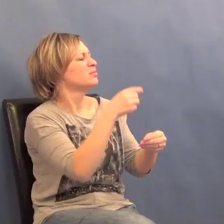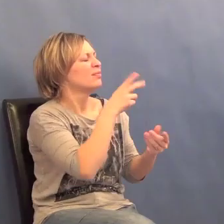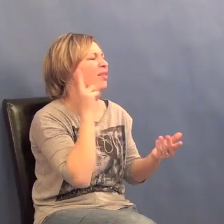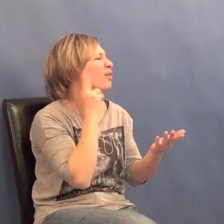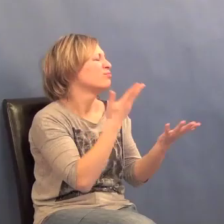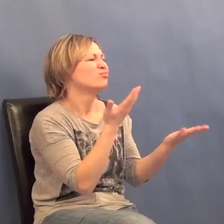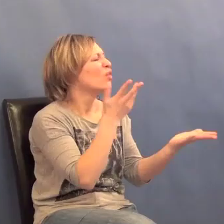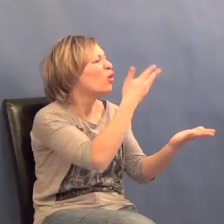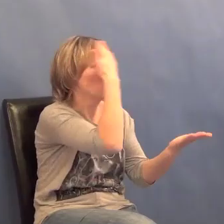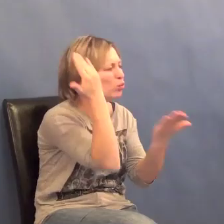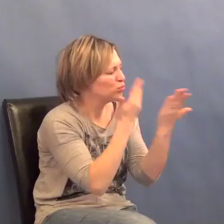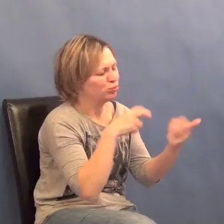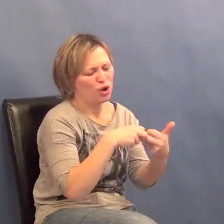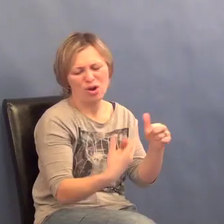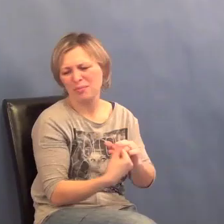Głusi nie radzą, nie umieją czytać, to jest problem.